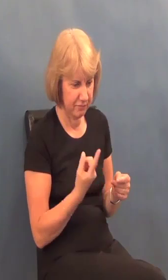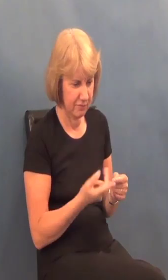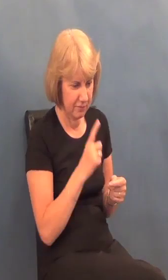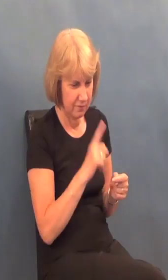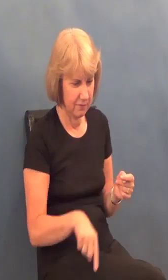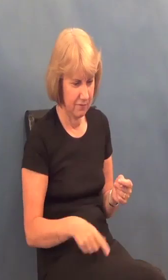Przekreślony znak.